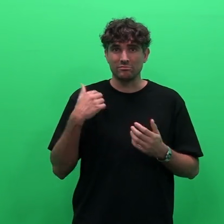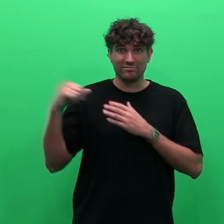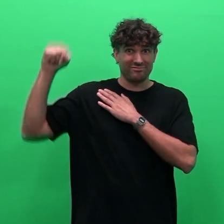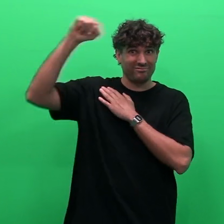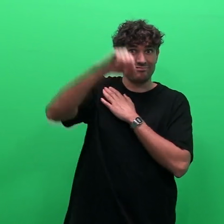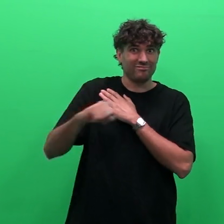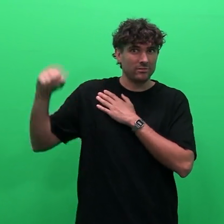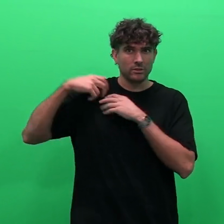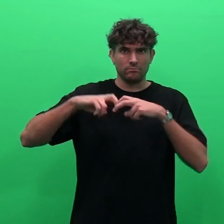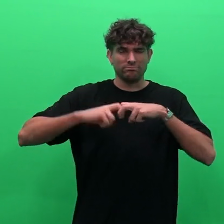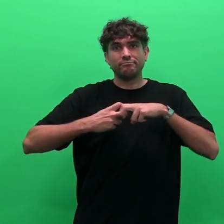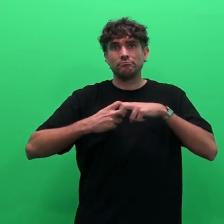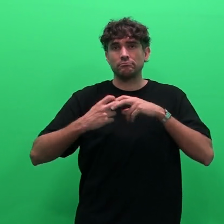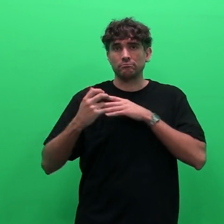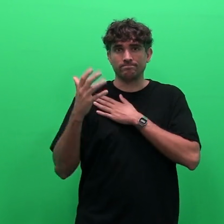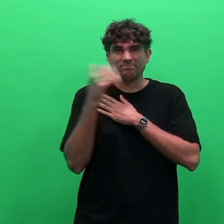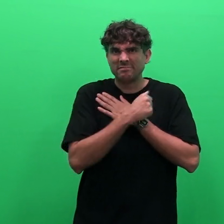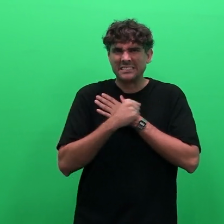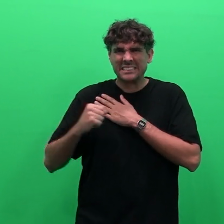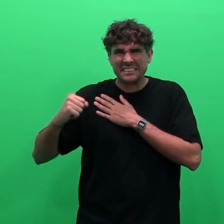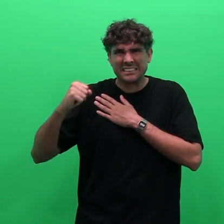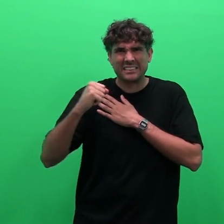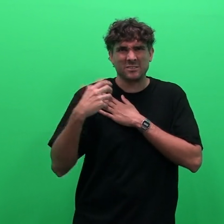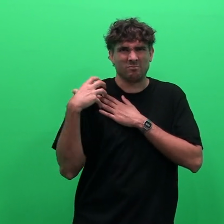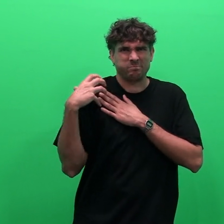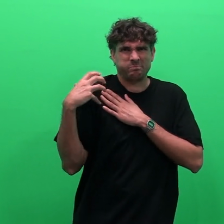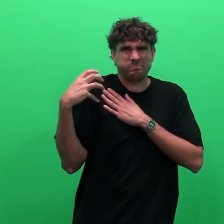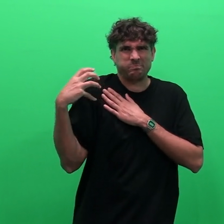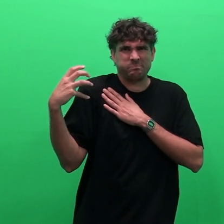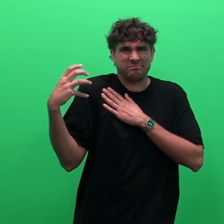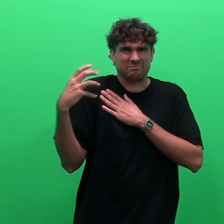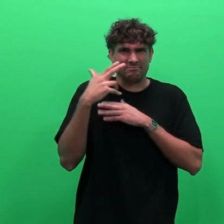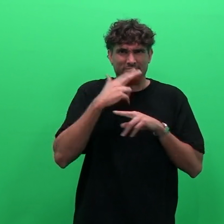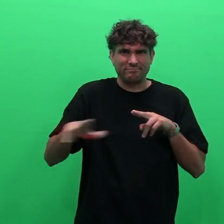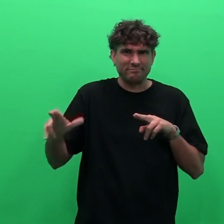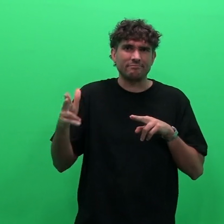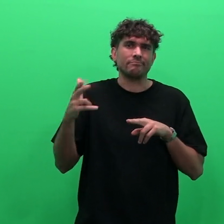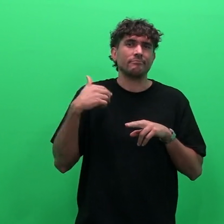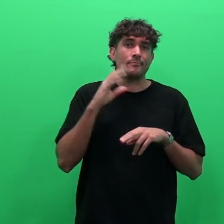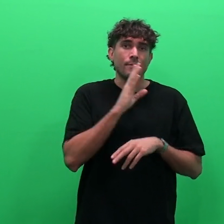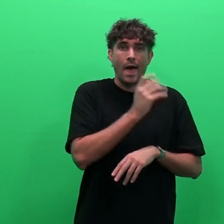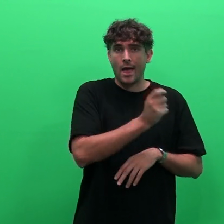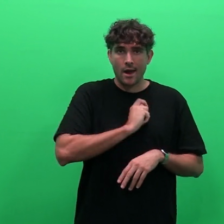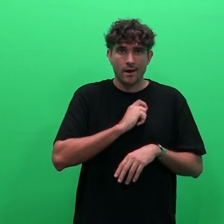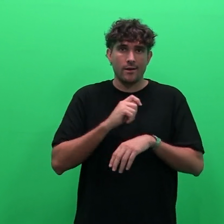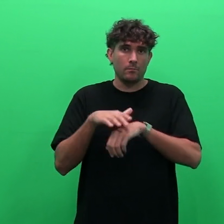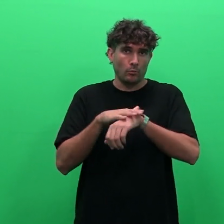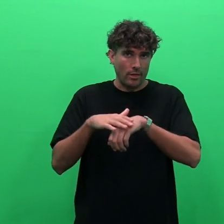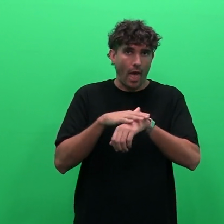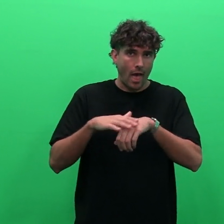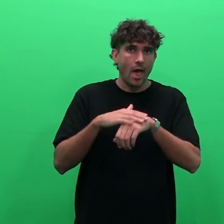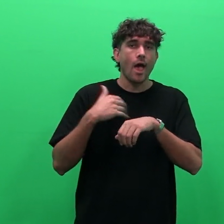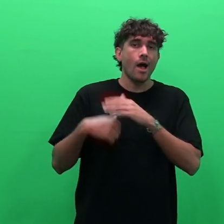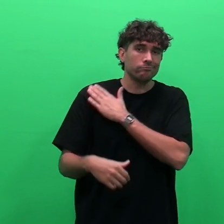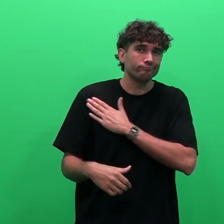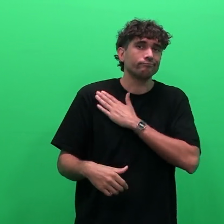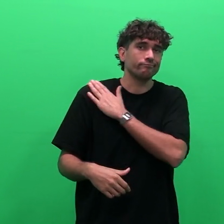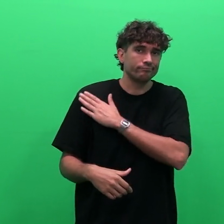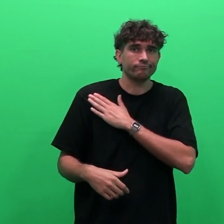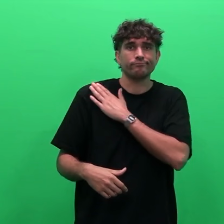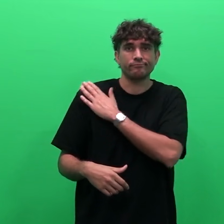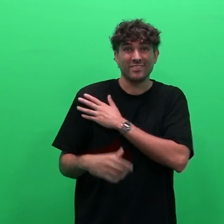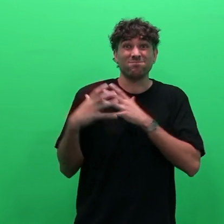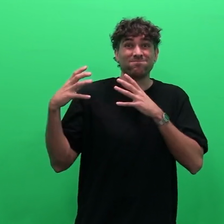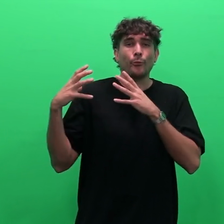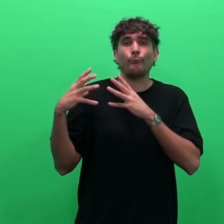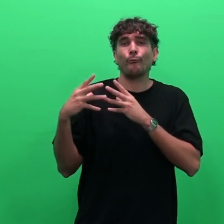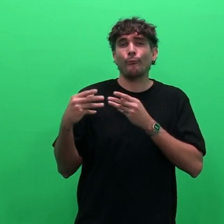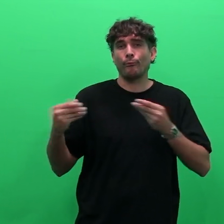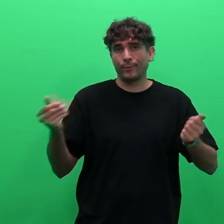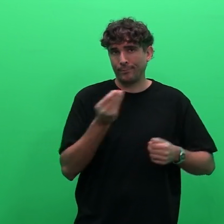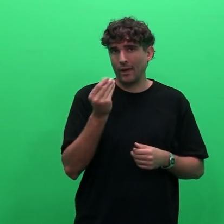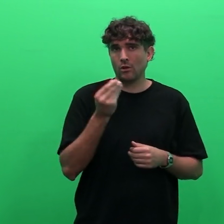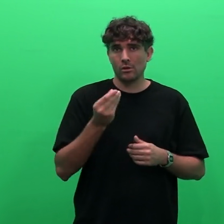Quan movia el braç vaig notar que un os es torçava, no el podia moure i tenia l'espatlla inflada. Era estrany. Vaig avisar la meva mare i em va donar una pomada que m'he anat posant i m'ha baixat la inflamació, ara estic millor.